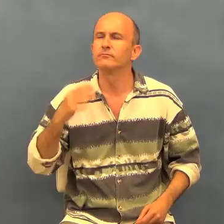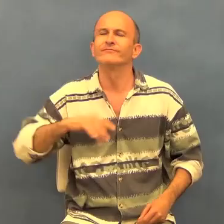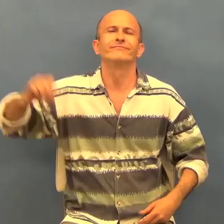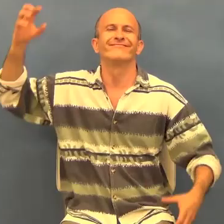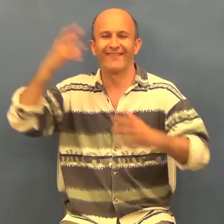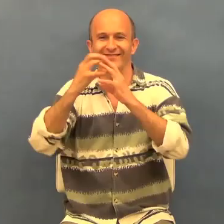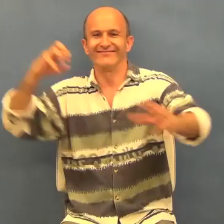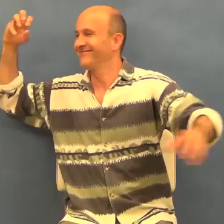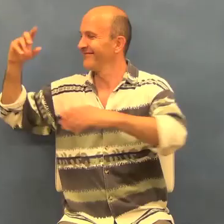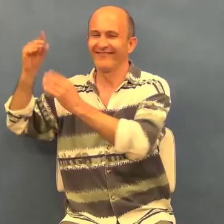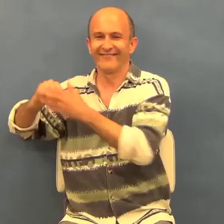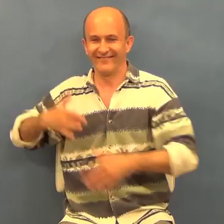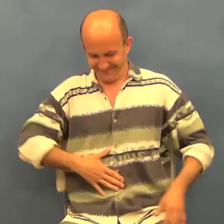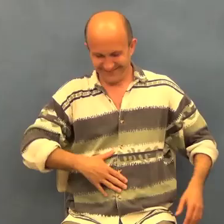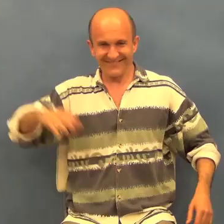I trafia rękoma w brzuch policjanta.